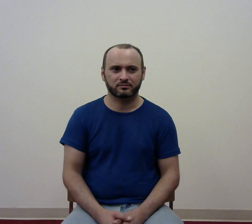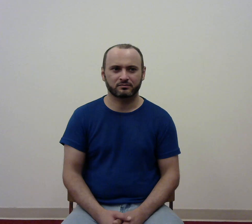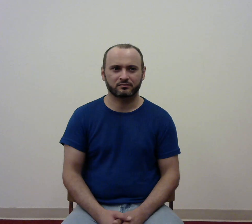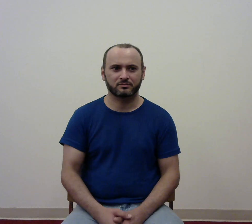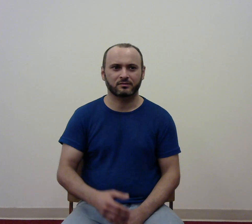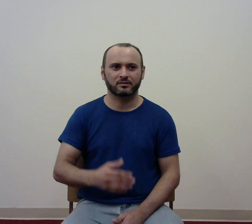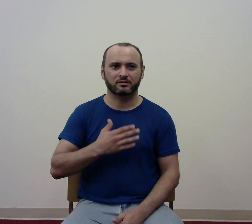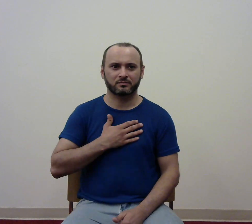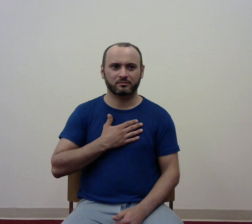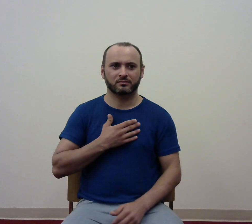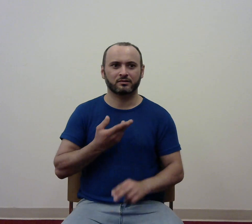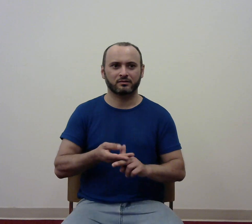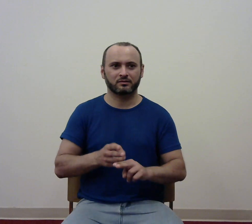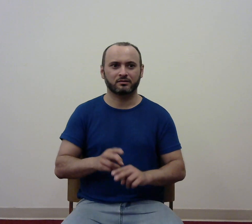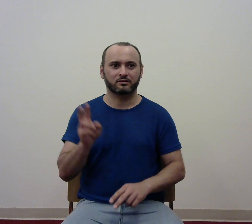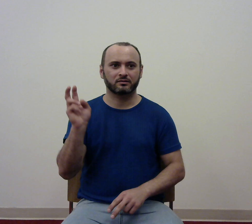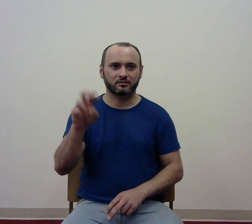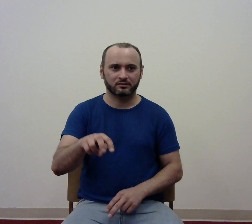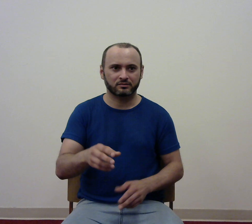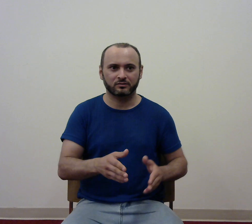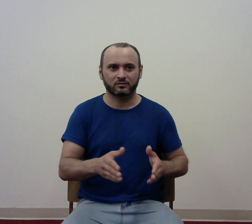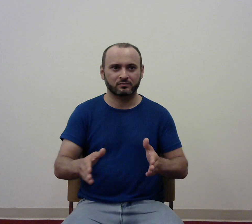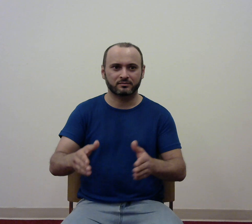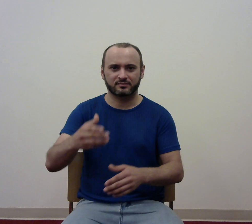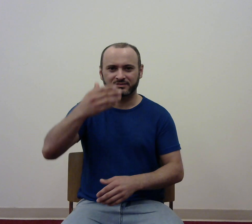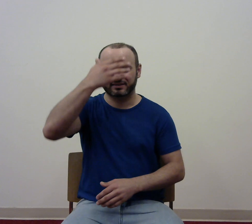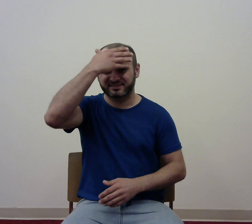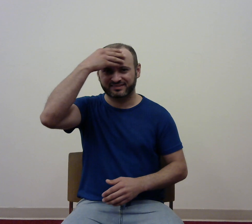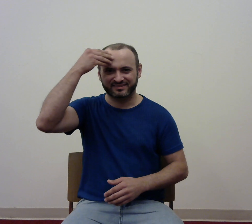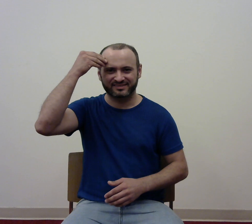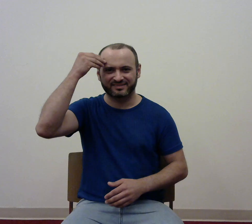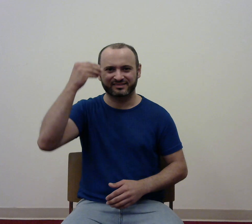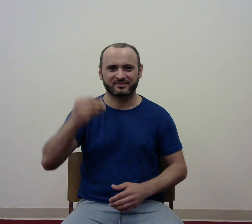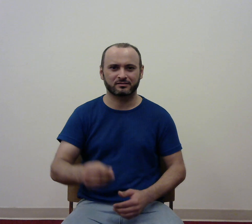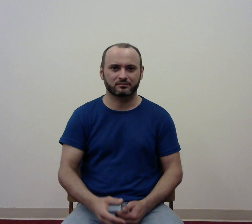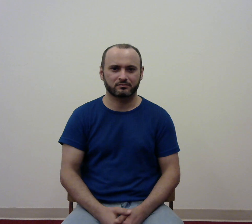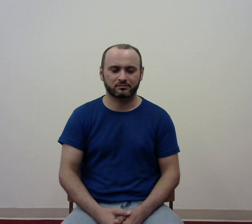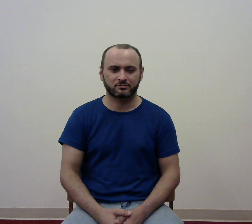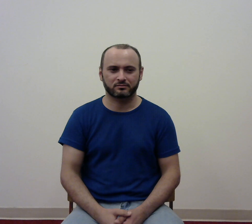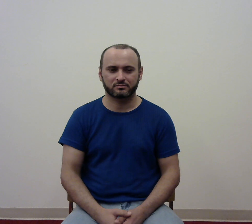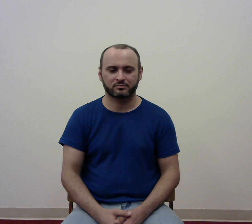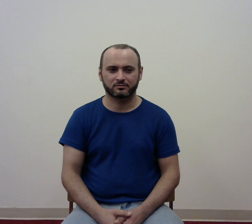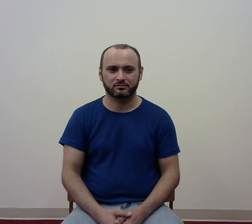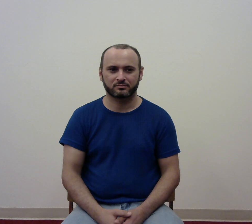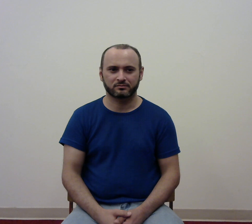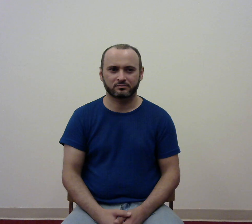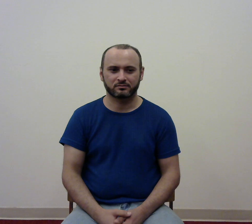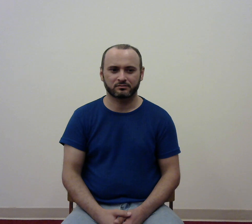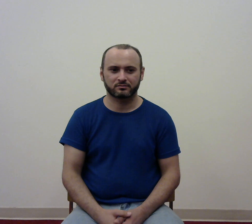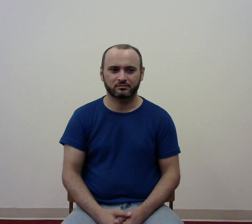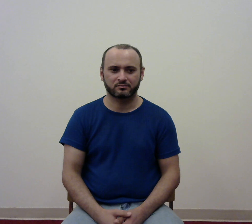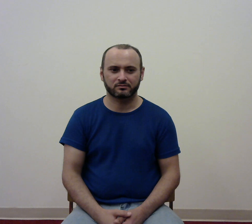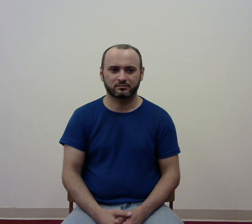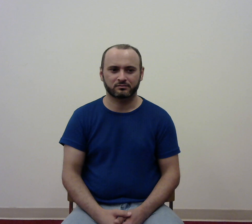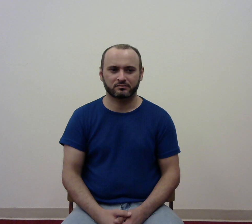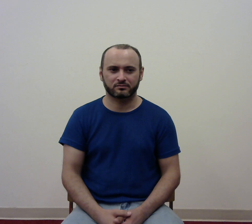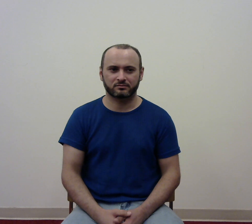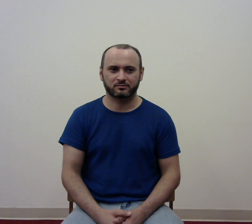Mən bura gələn yolu unutmuşam